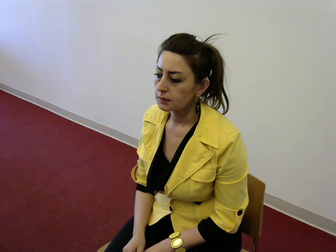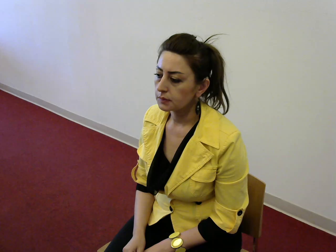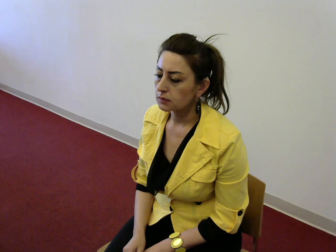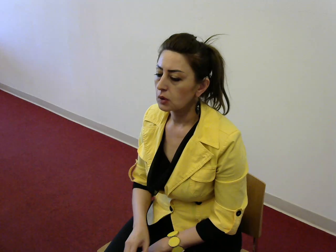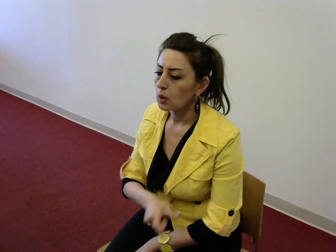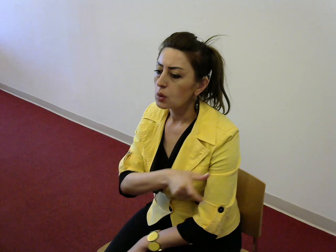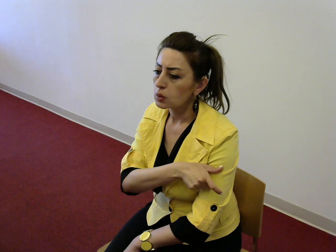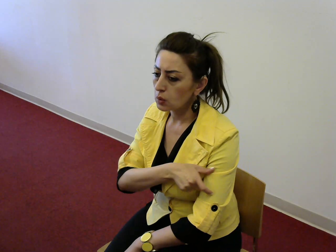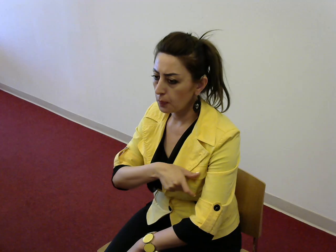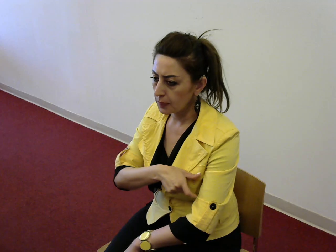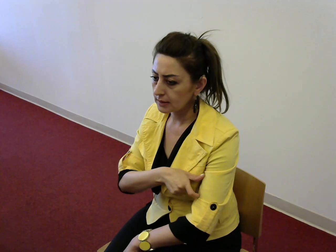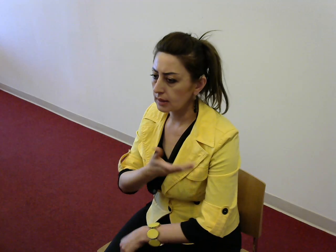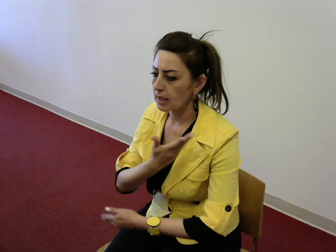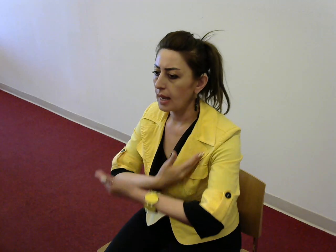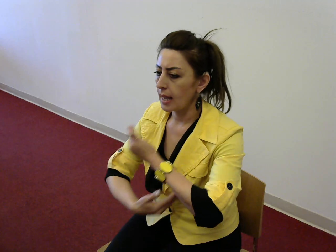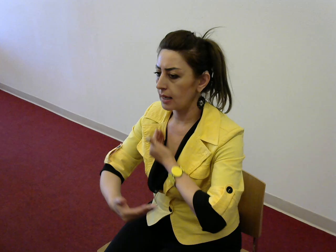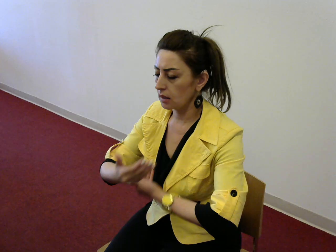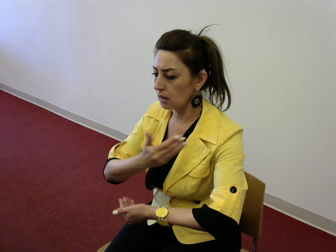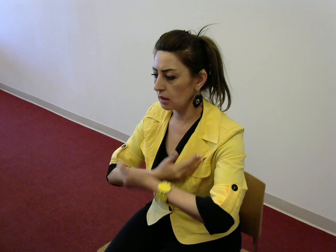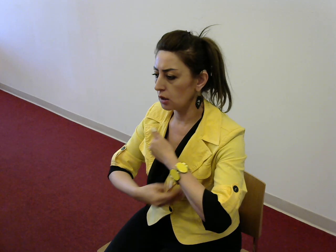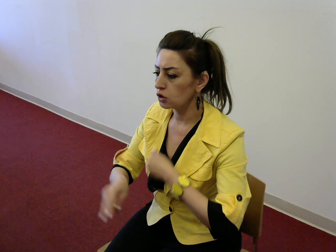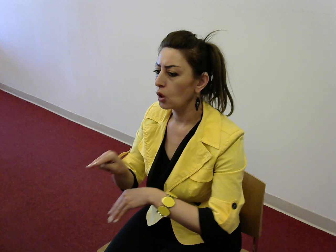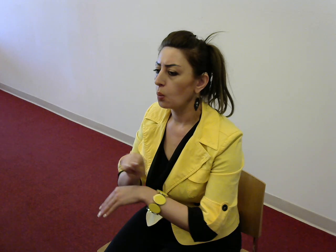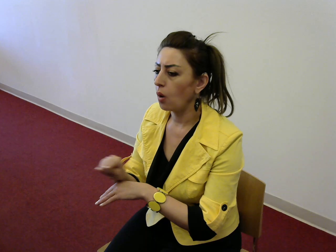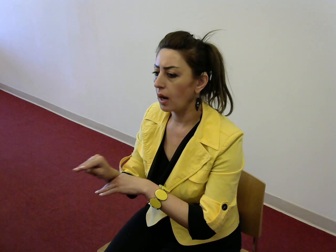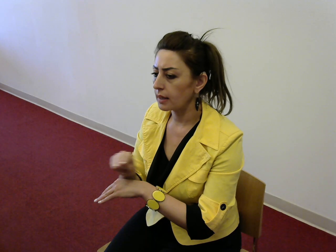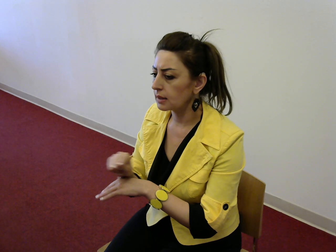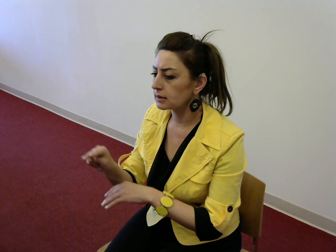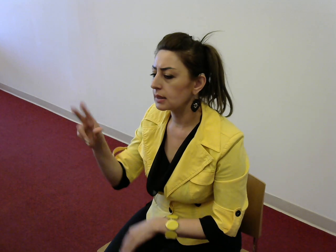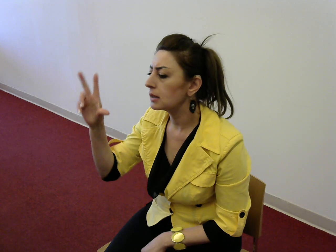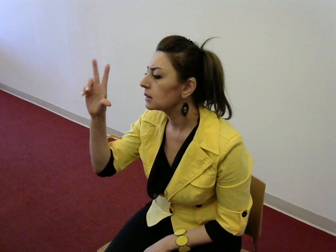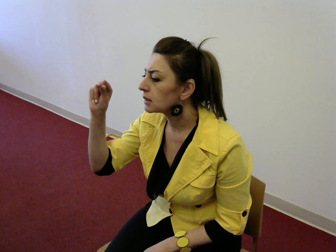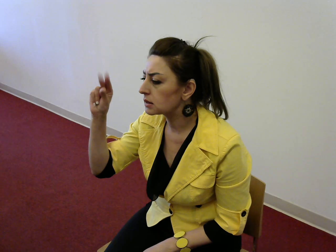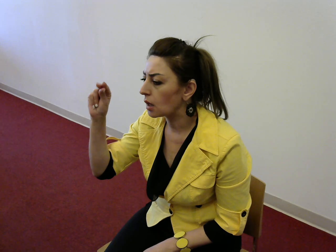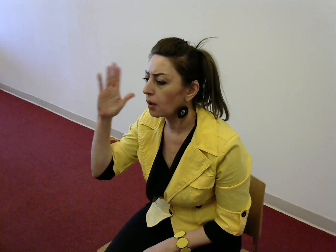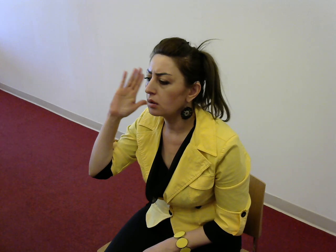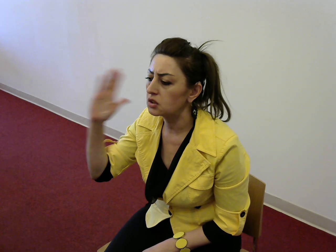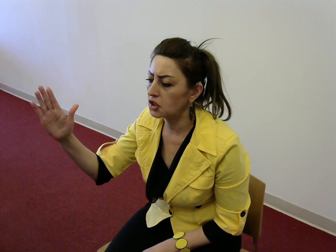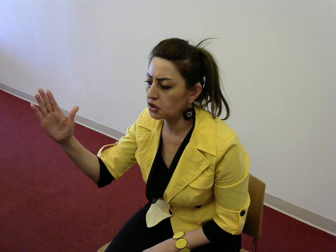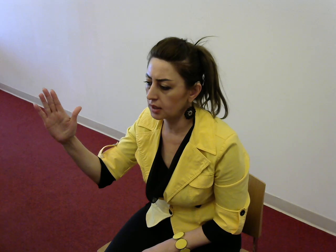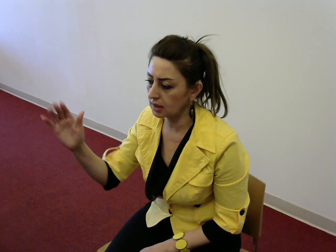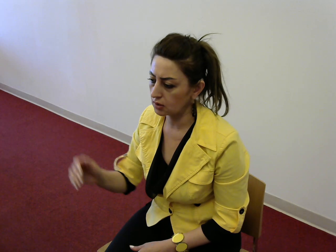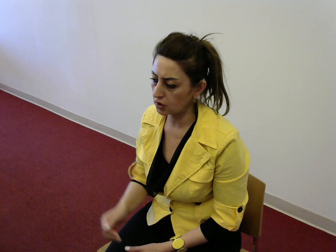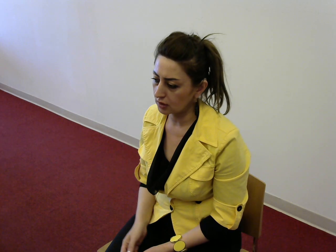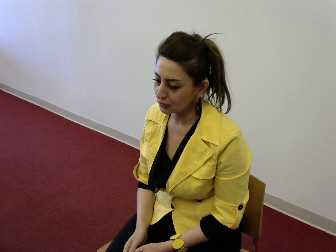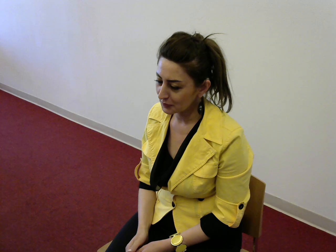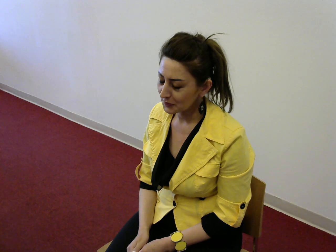Növbəti əlillik müayinəsi nə zaman keçiriləcək?